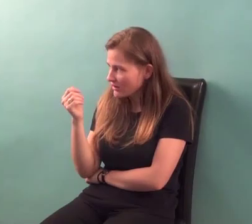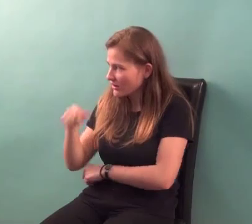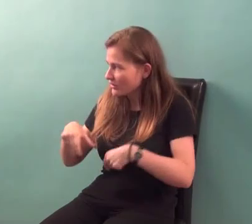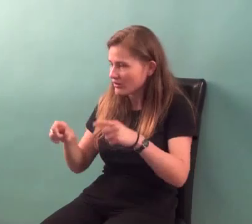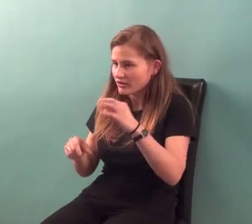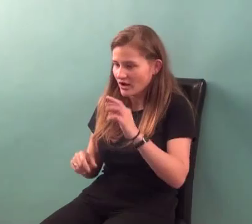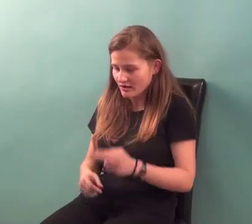Tor.